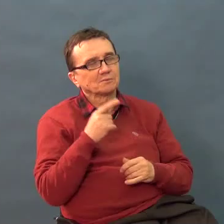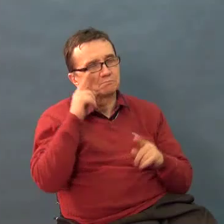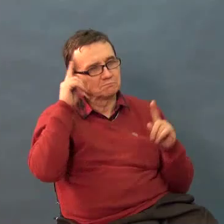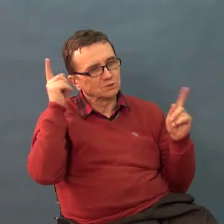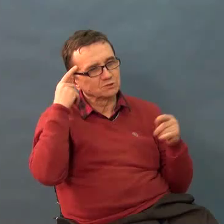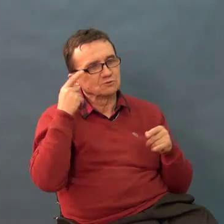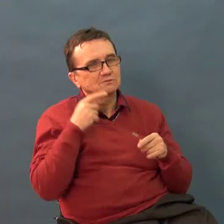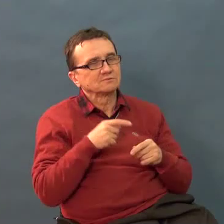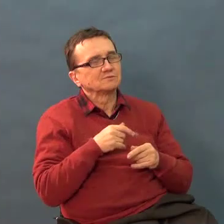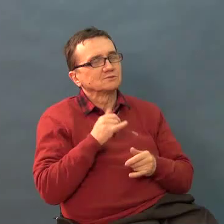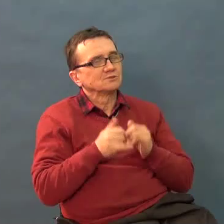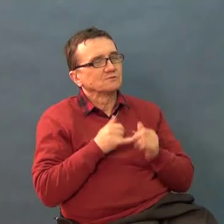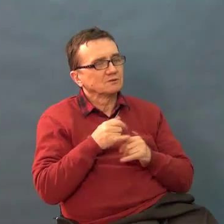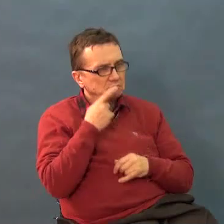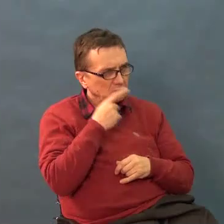Myszka Miki jedzie na rowerze.